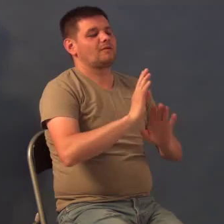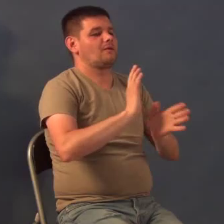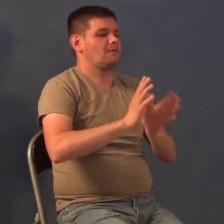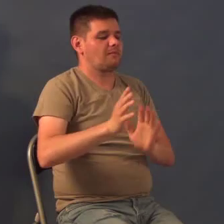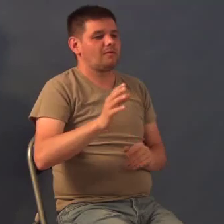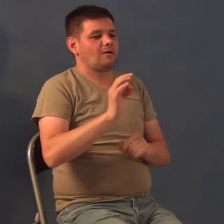Migają.